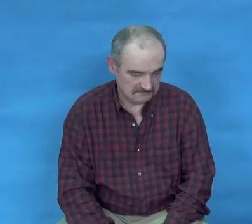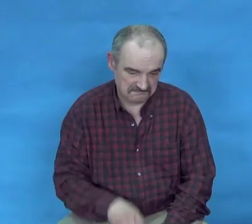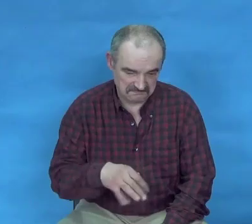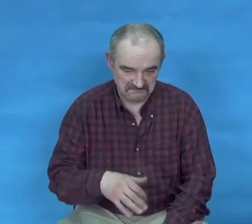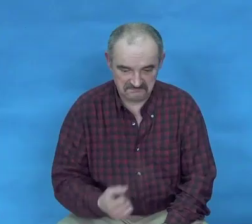Prysznic.